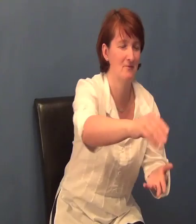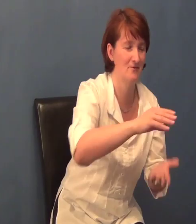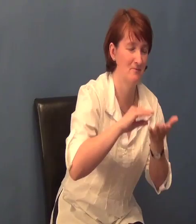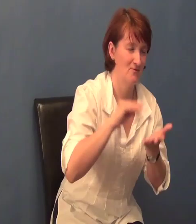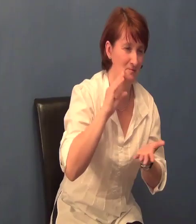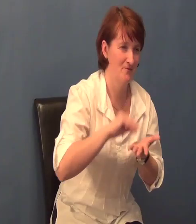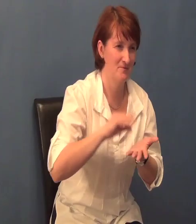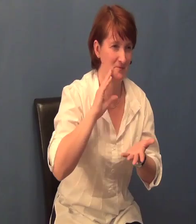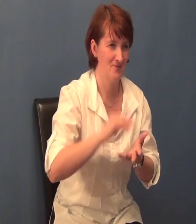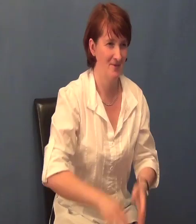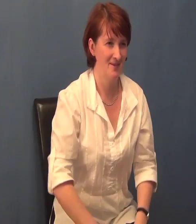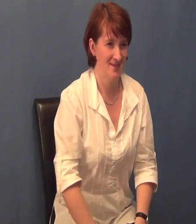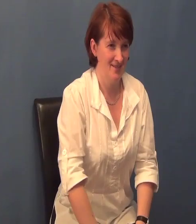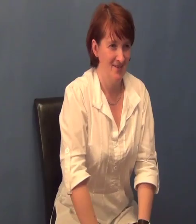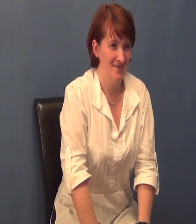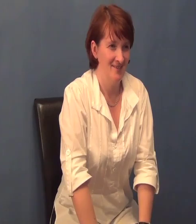Powtórz, powtórz, powtórz, powtórz.